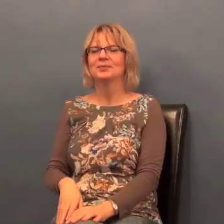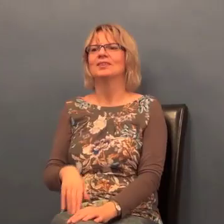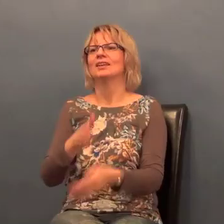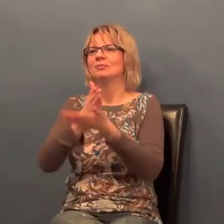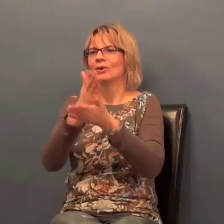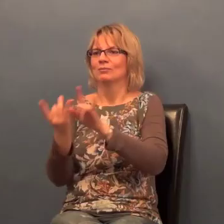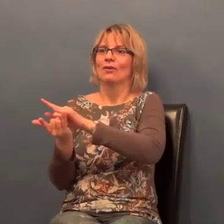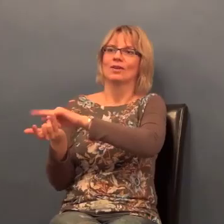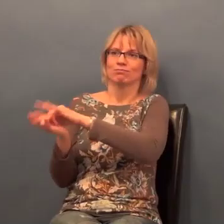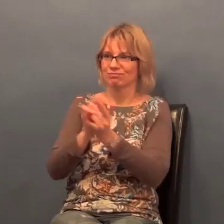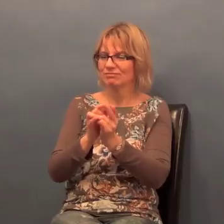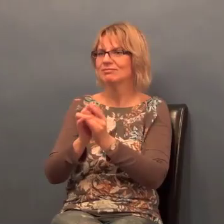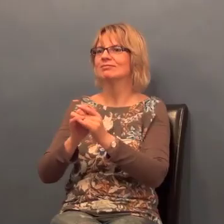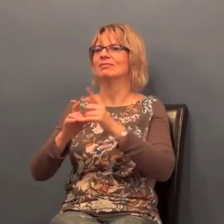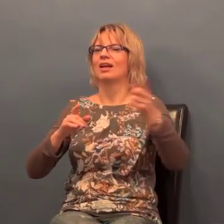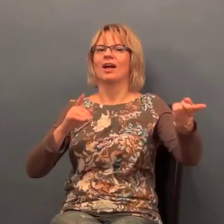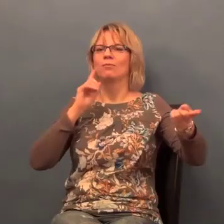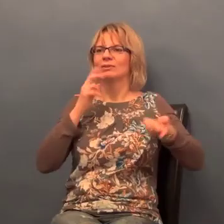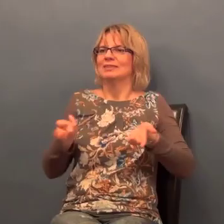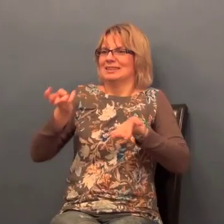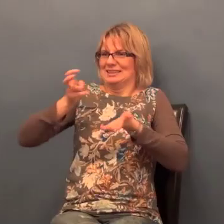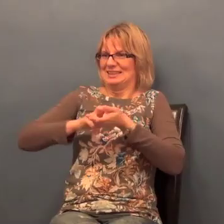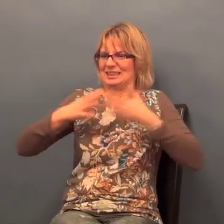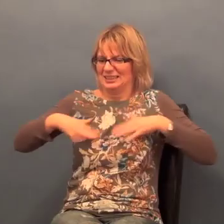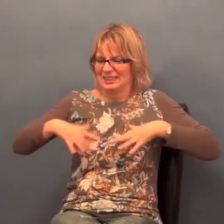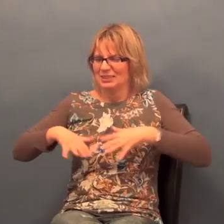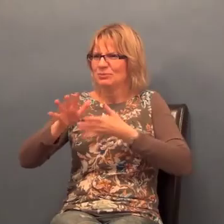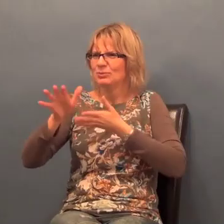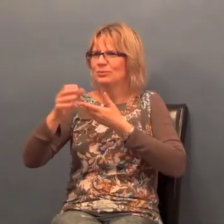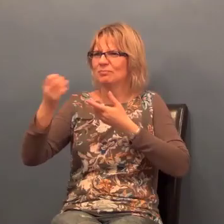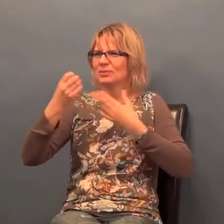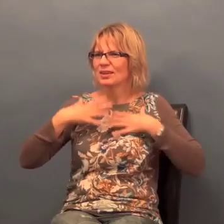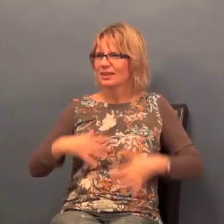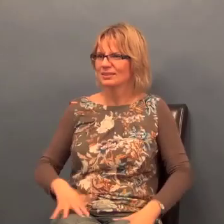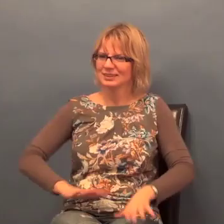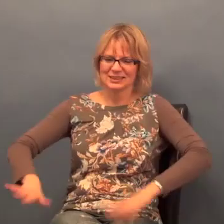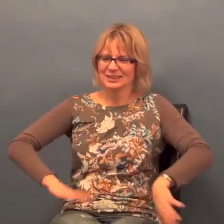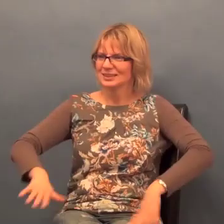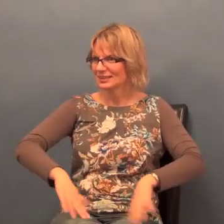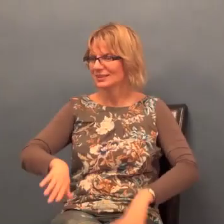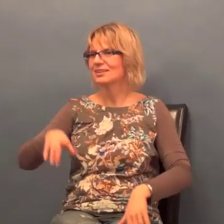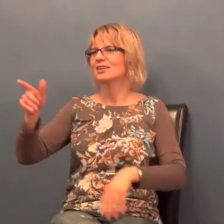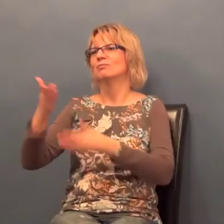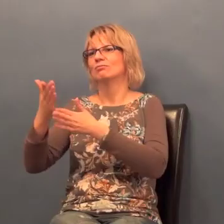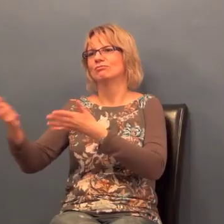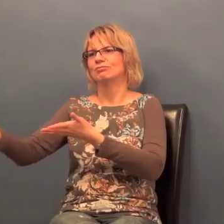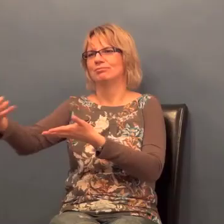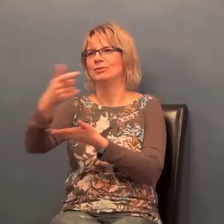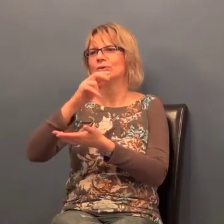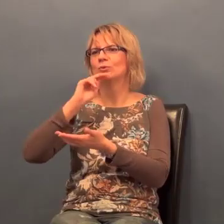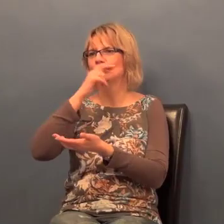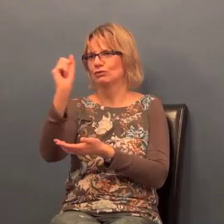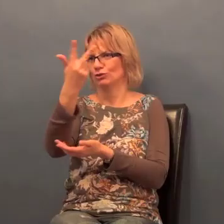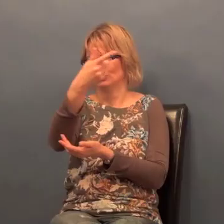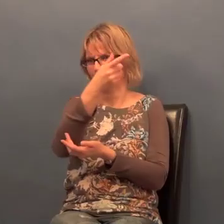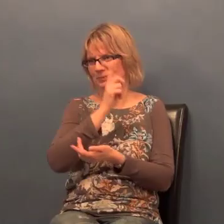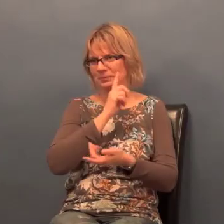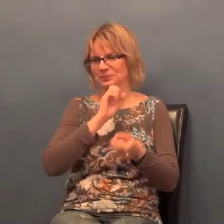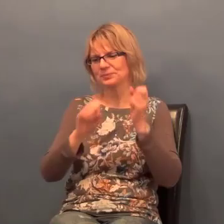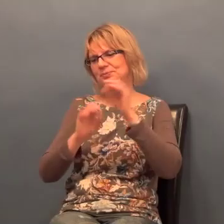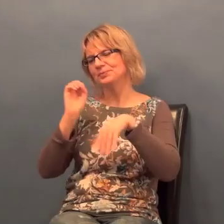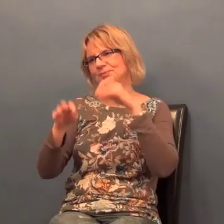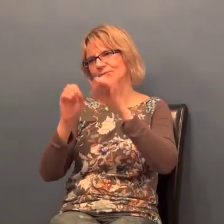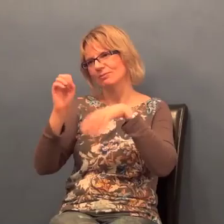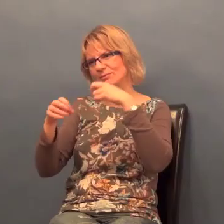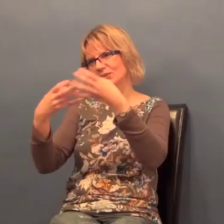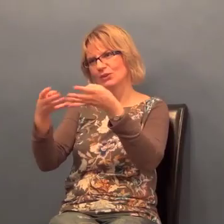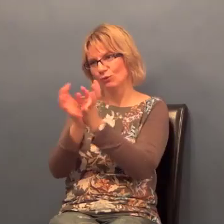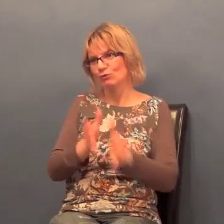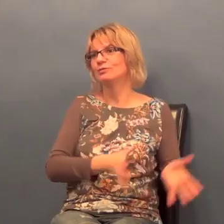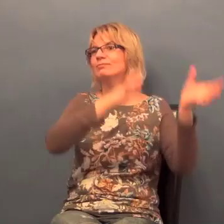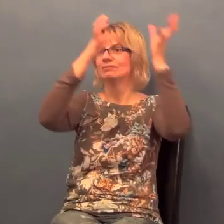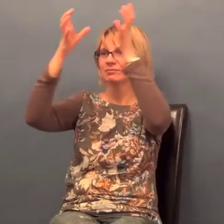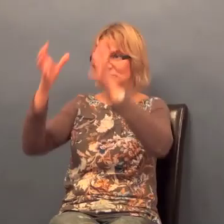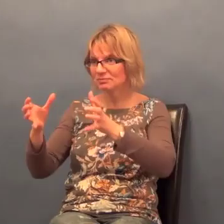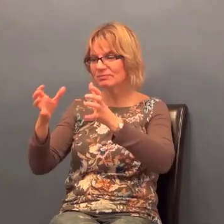Chłopcy pomagają postawić rower, zbierają z ziemi gruszki. Poszkodowany chłopiec wstaje i otrzepuje ubranie.